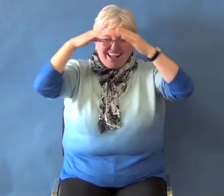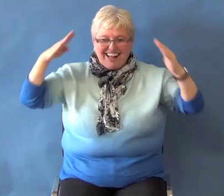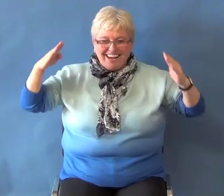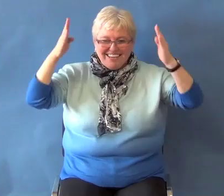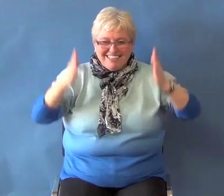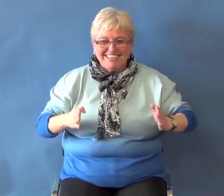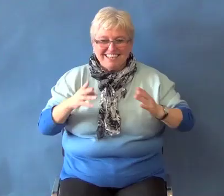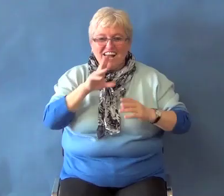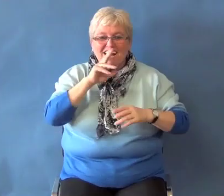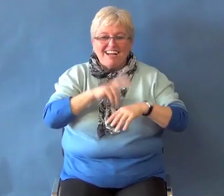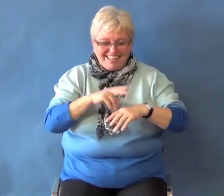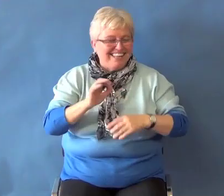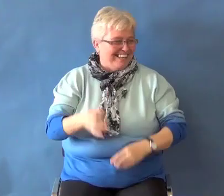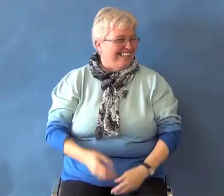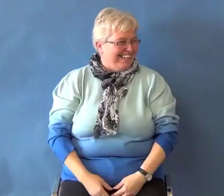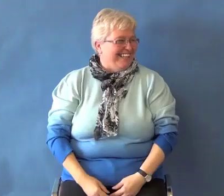W domku, to zegar, tak.